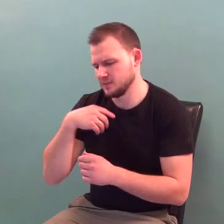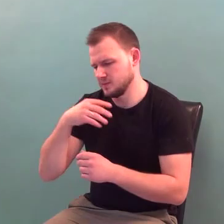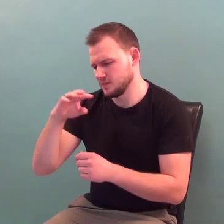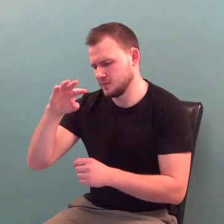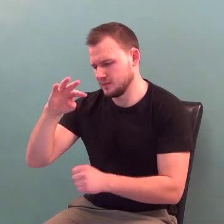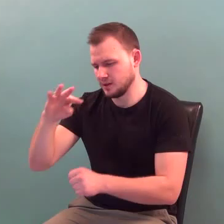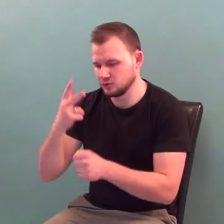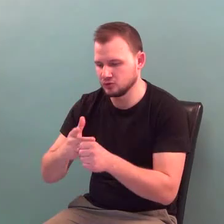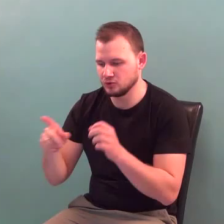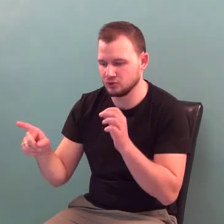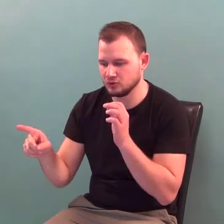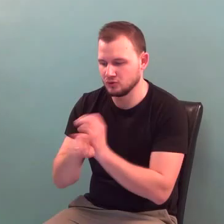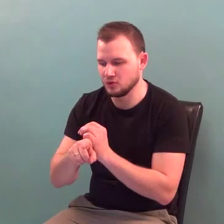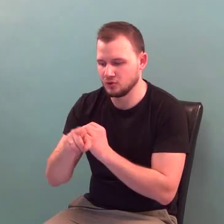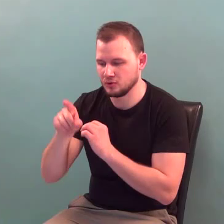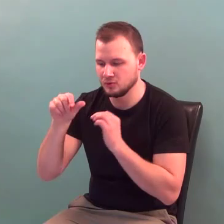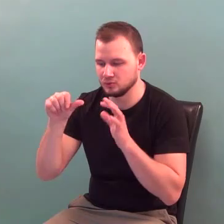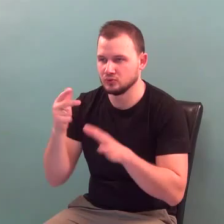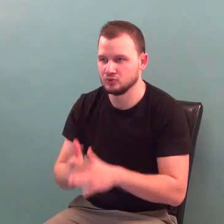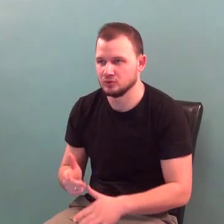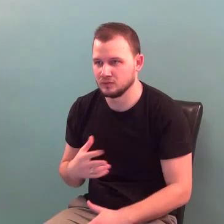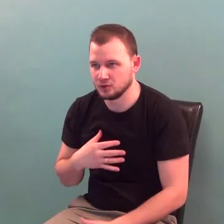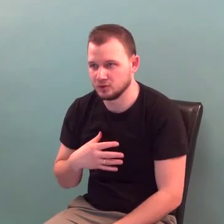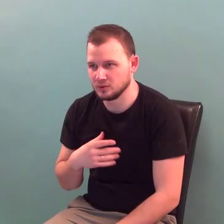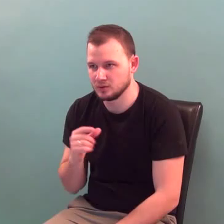Jestem wolny od czwartej trzydzieści do szóstej trzydzieści.